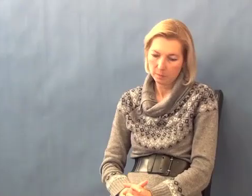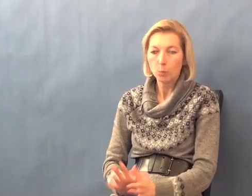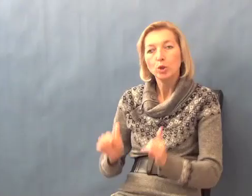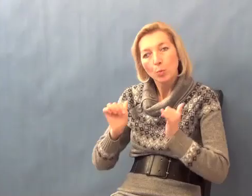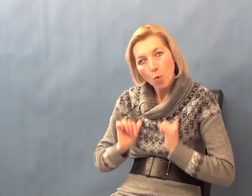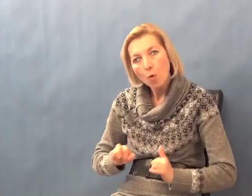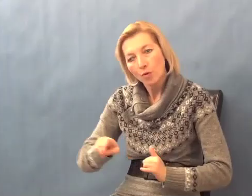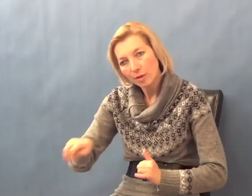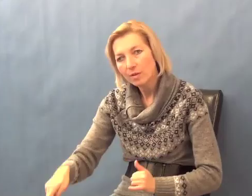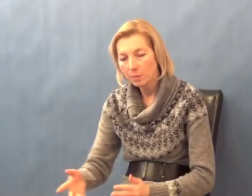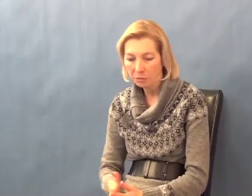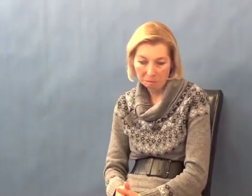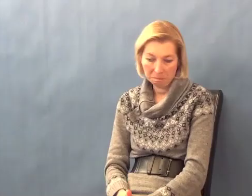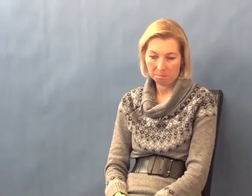Można spokojnie iść.